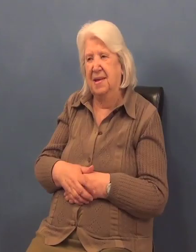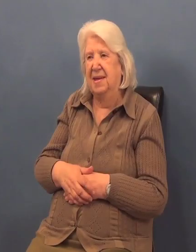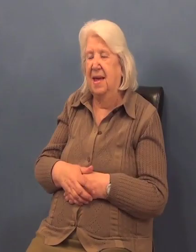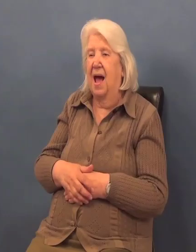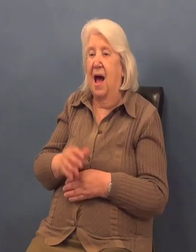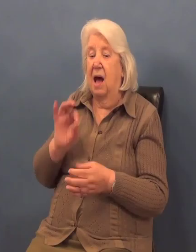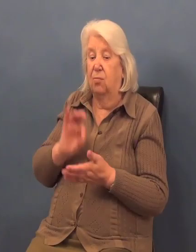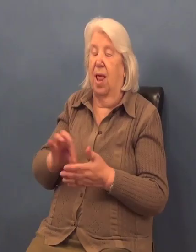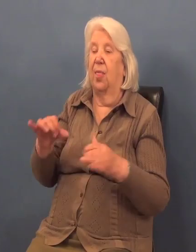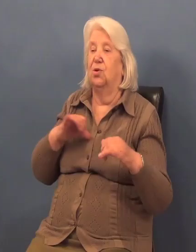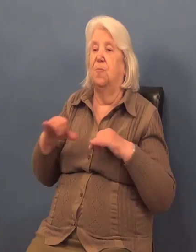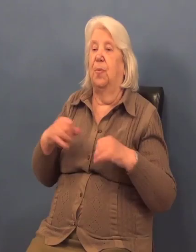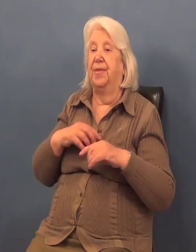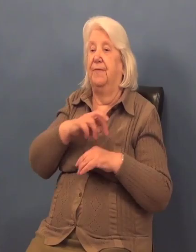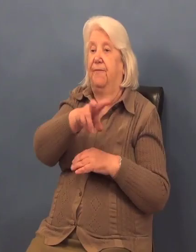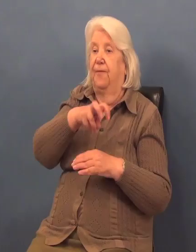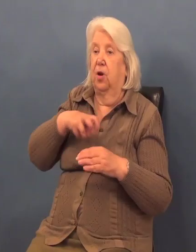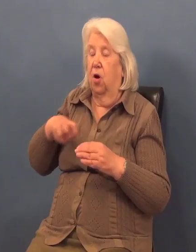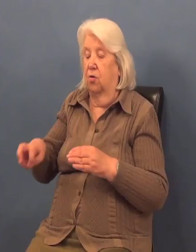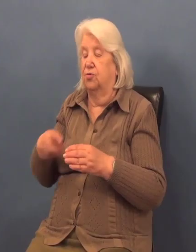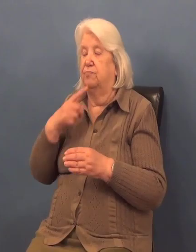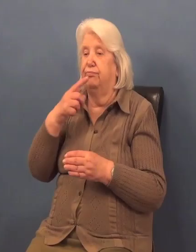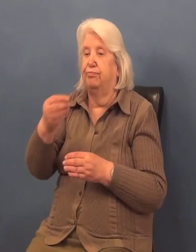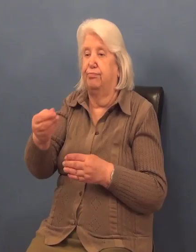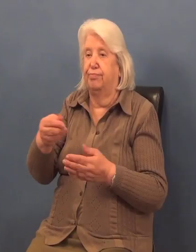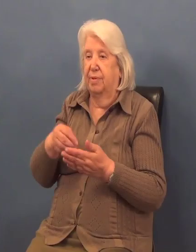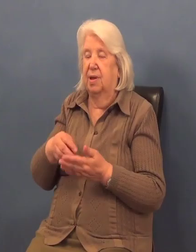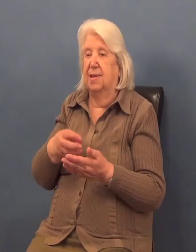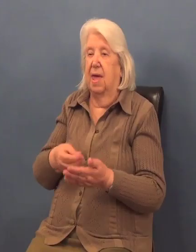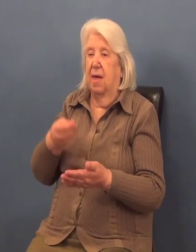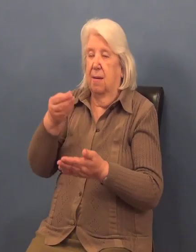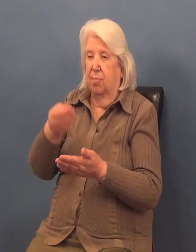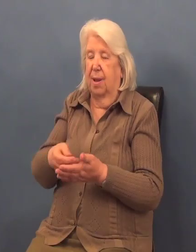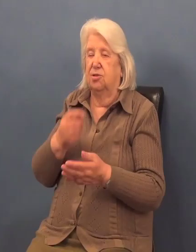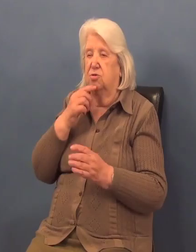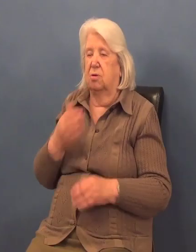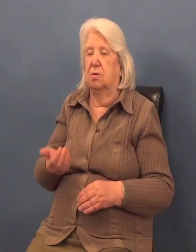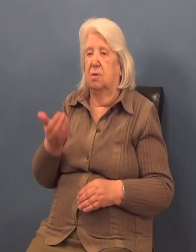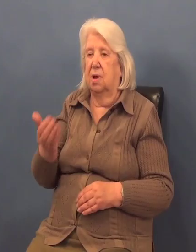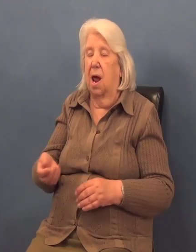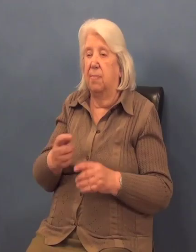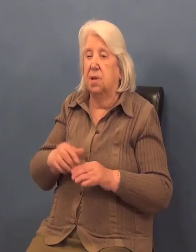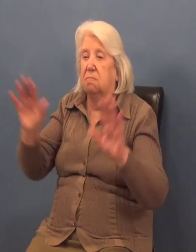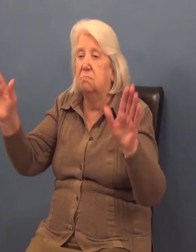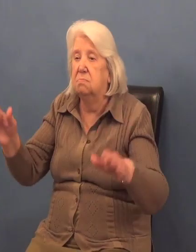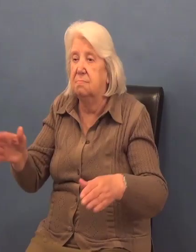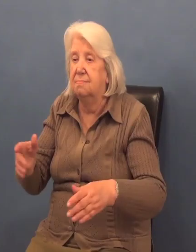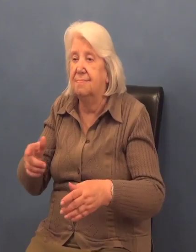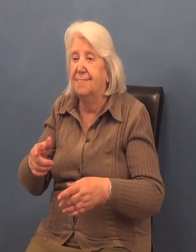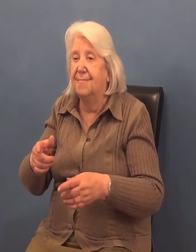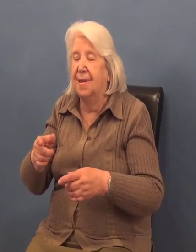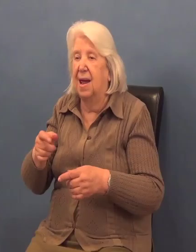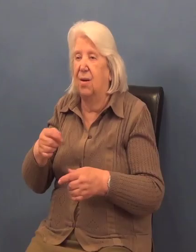W pewnym momencie z jakiegoś budynku wychodzi gospodyni i pyta ile się należy. Płaci. Nagle zjawia się policjant i zatrzymuje ich.